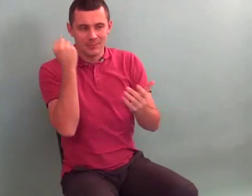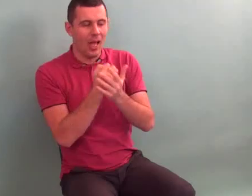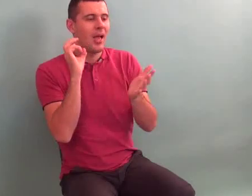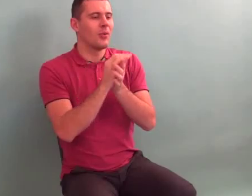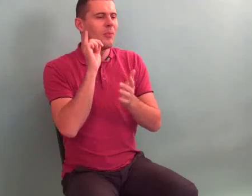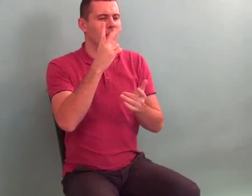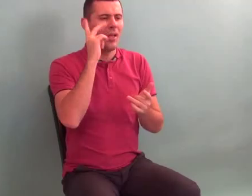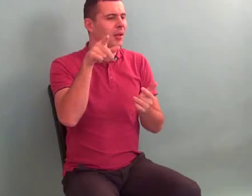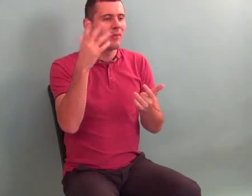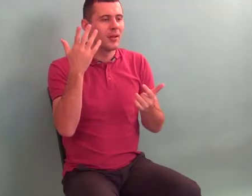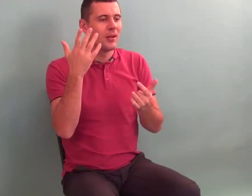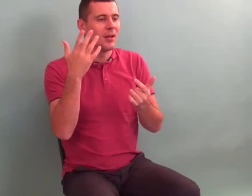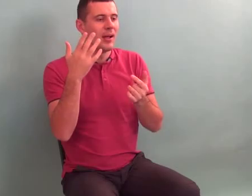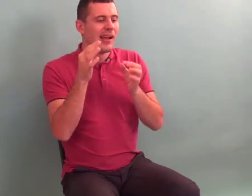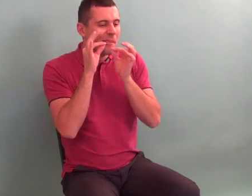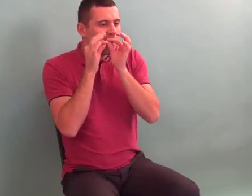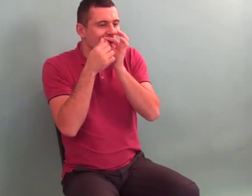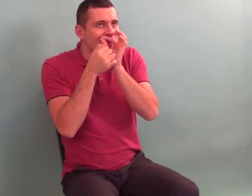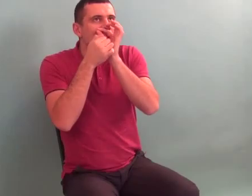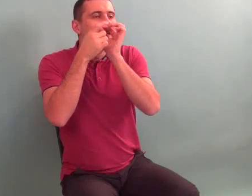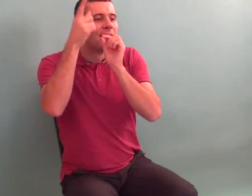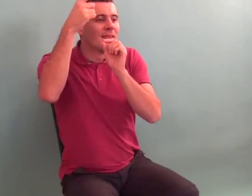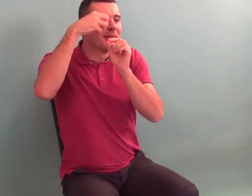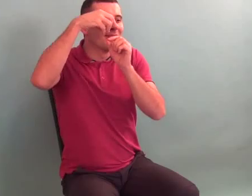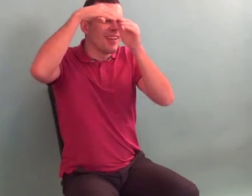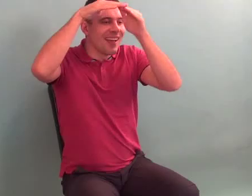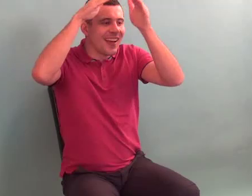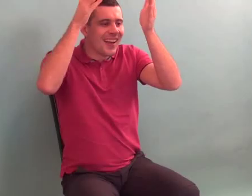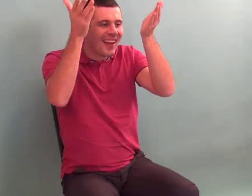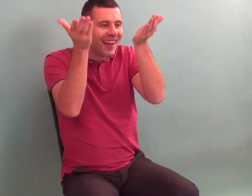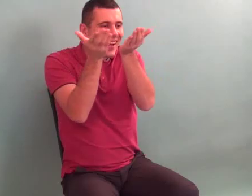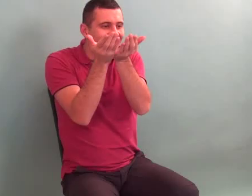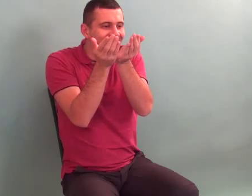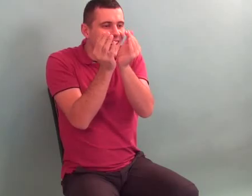Okazało się, że jakiś chłopak palił papierosy pod czujnikiem dymu.